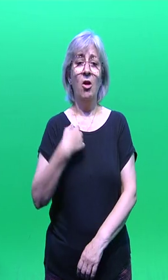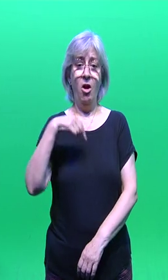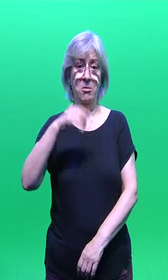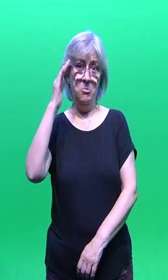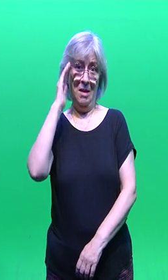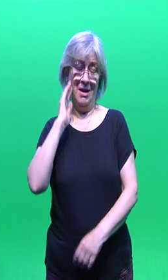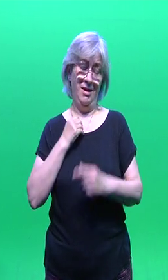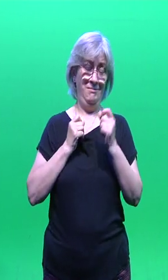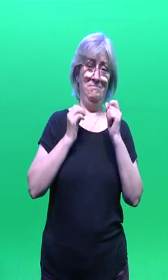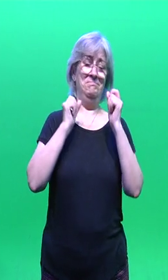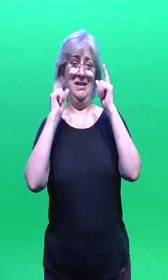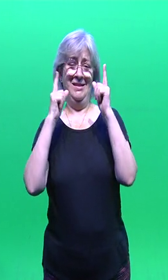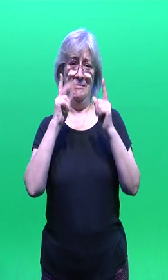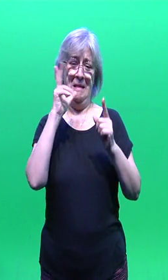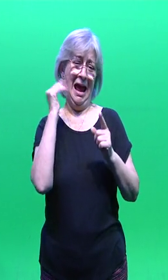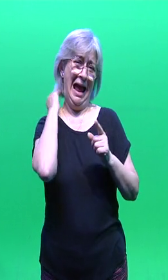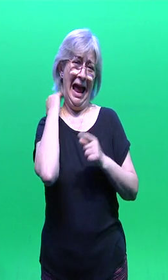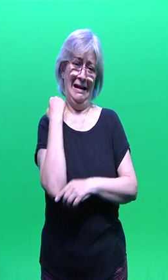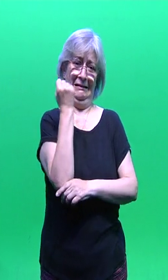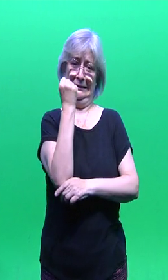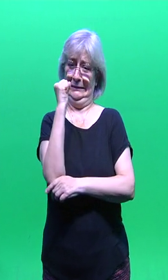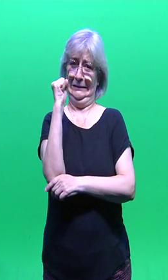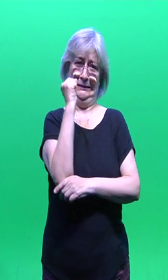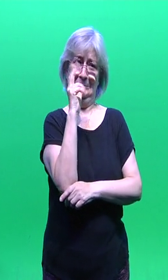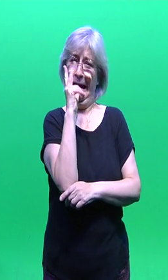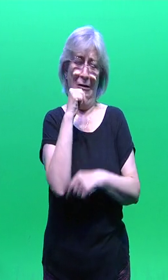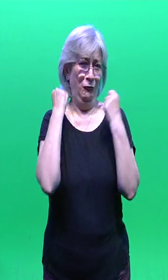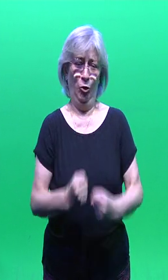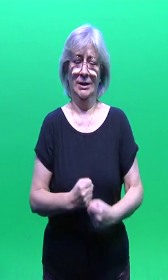Aquest matí m'he llevat i el feia mal la zona cervical, no podia moure el cap, em fa molt de mal.